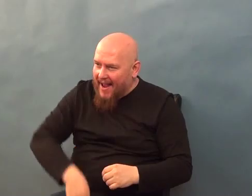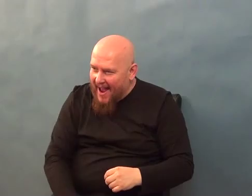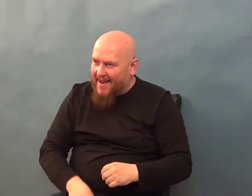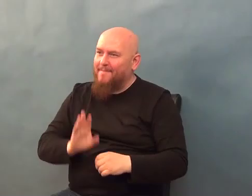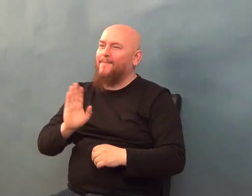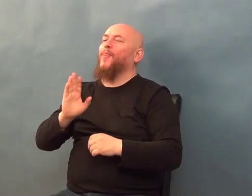Potem...